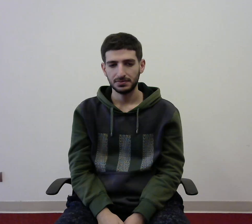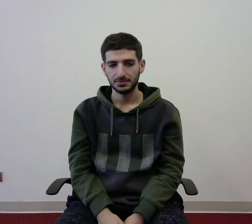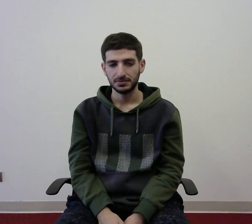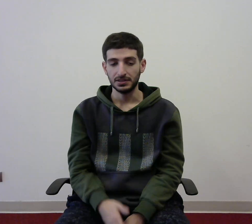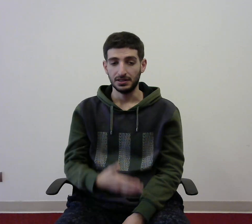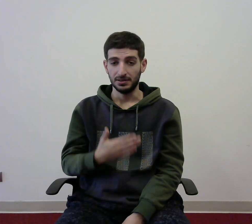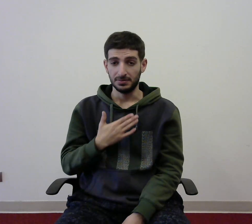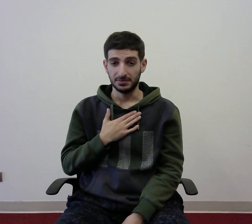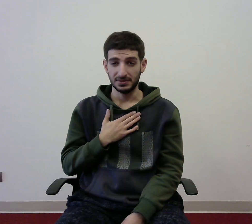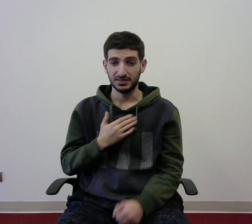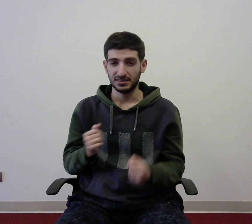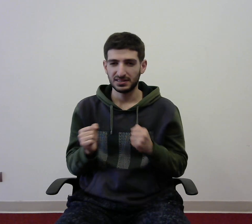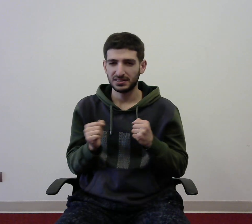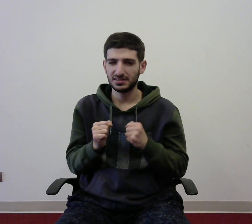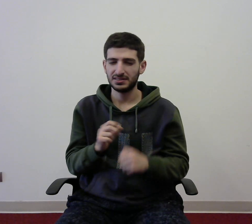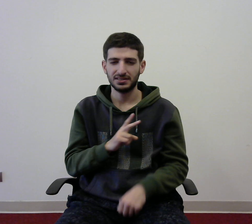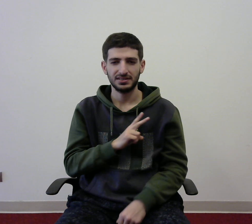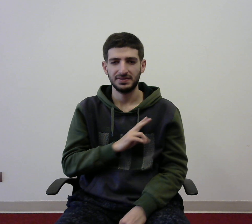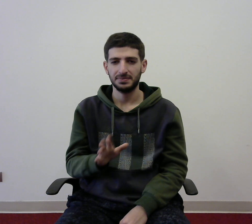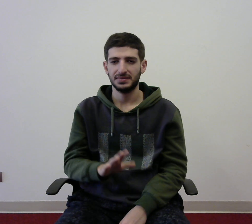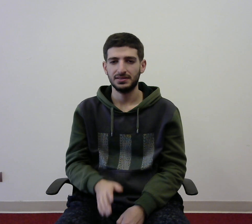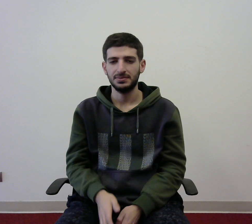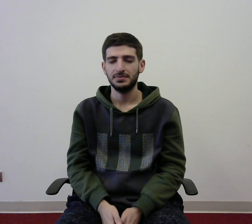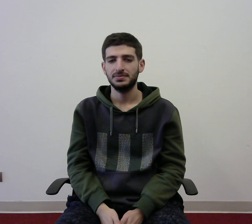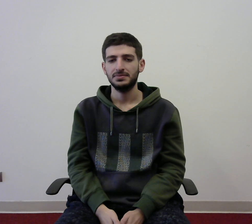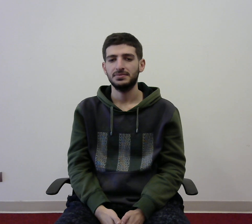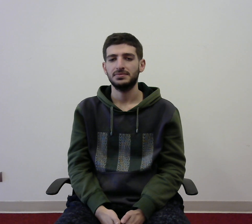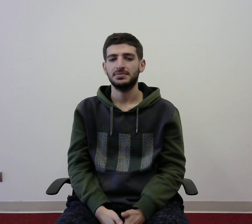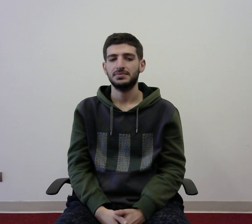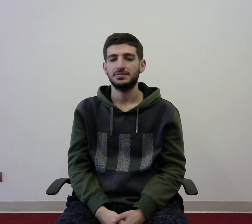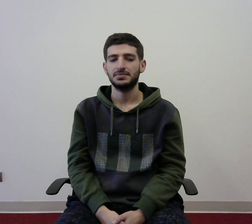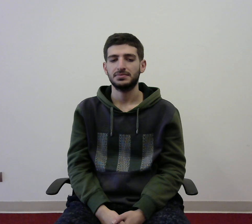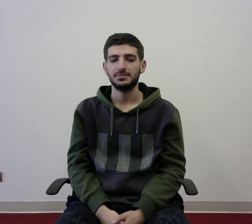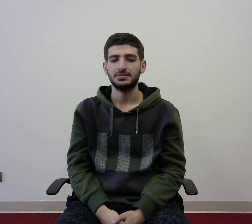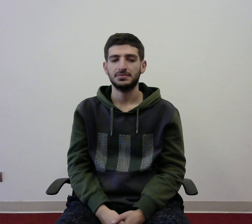Mən qışı sevmirəm